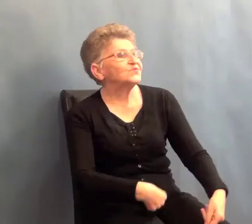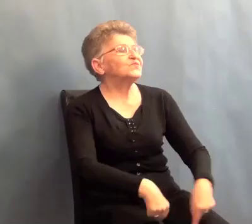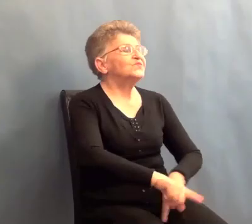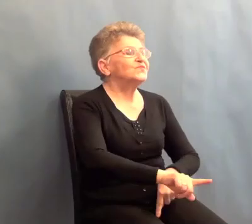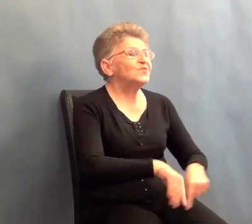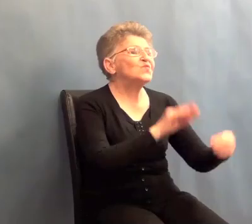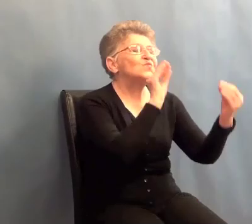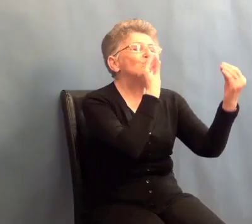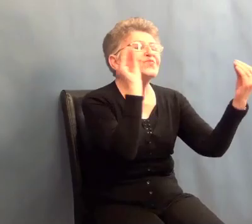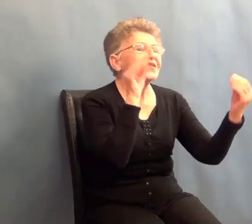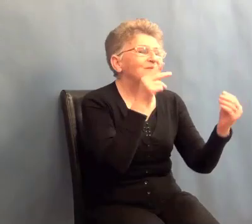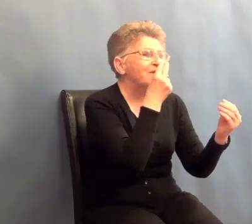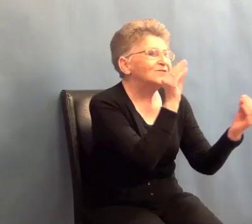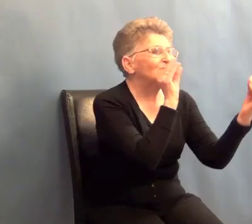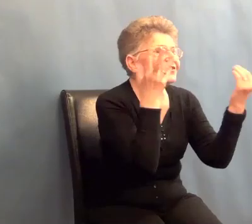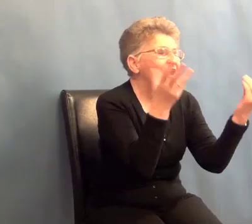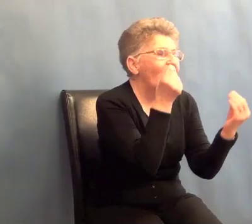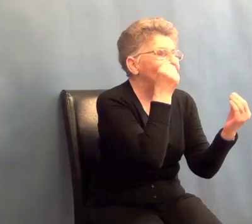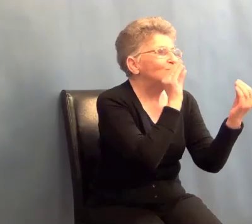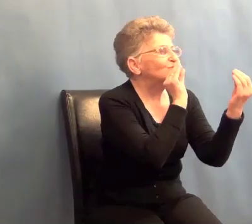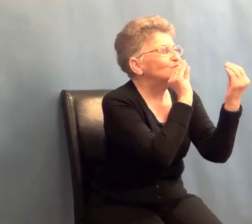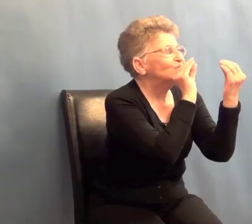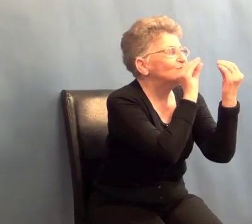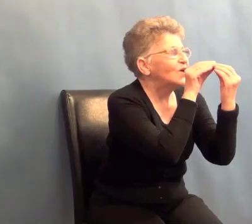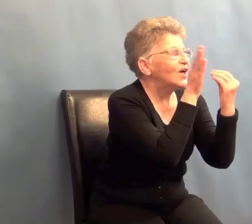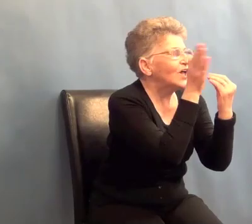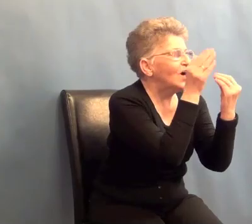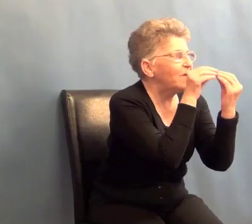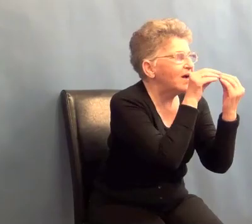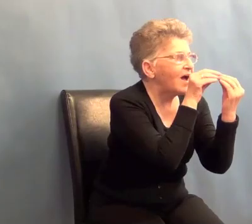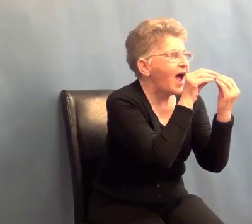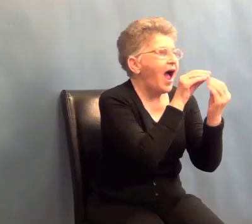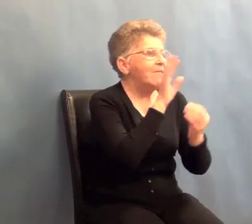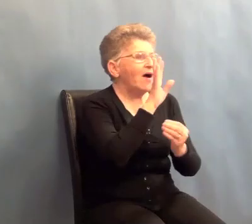Idzie nadal, chciał pocałować rybę.